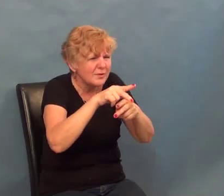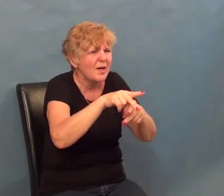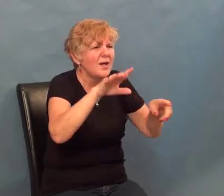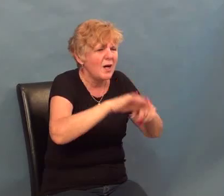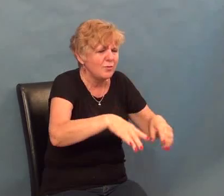Akurat...